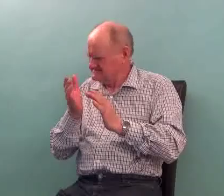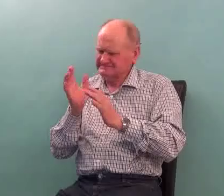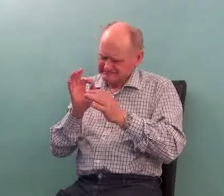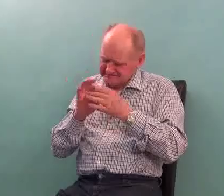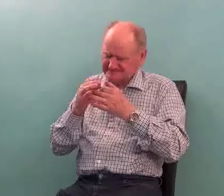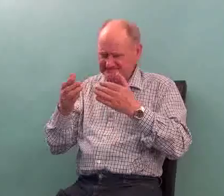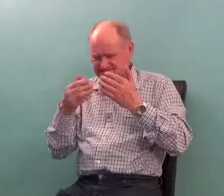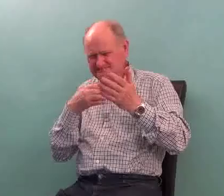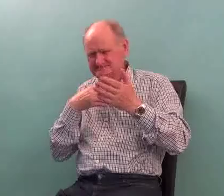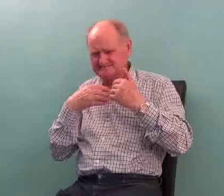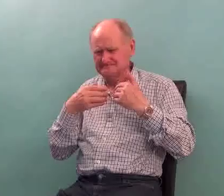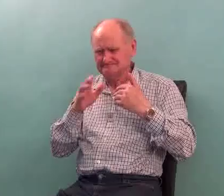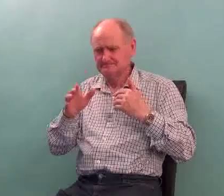Próbowaliśmy rozmawiać ze sobą.